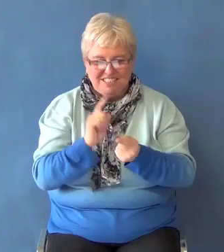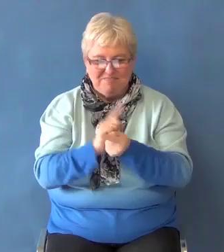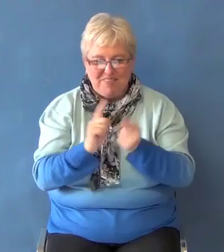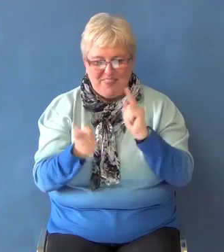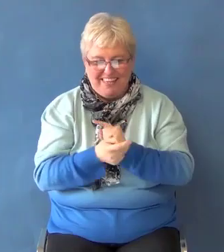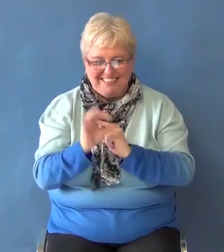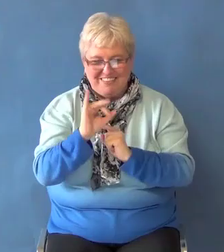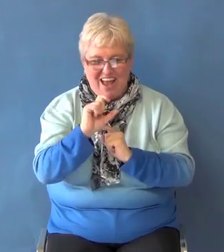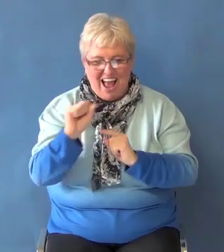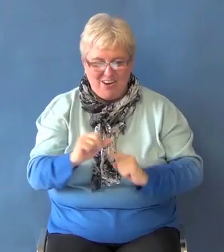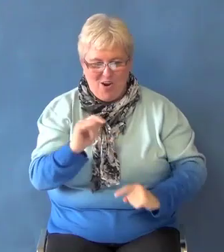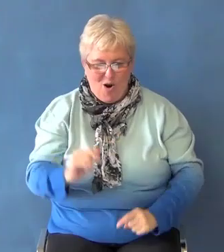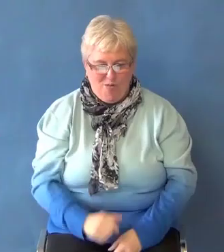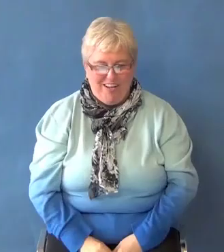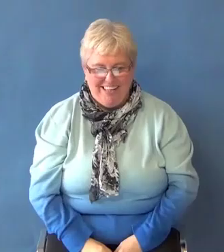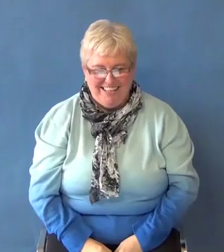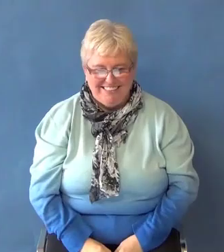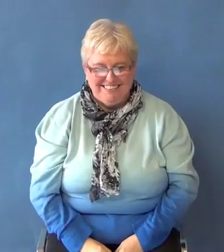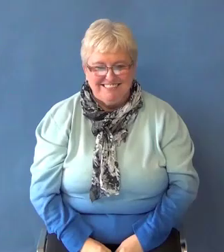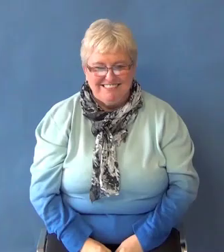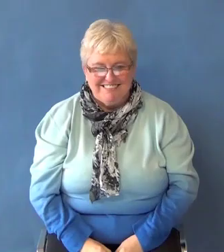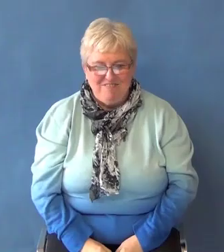Spotkanie z Anią.